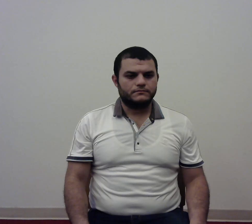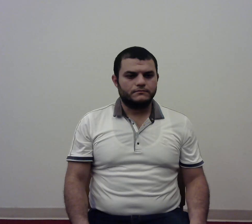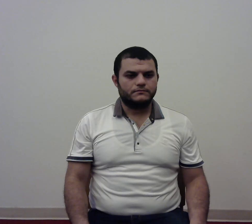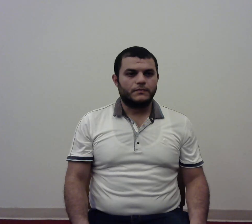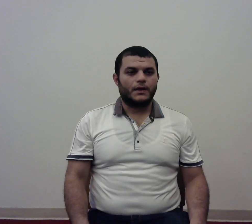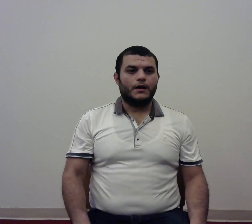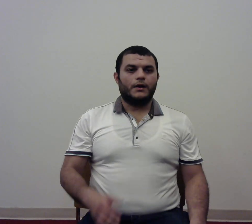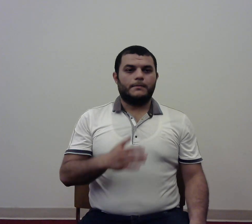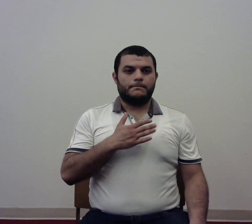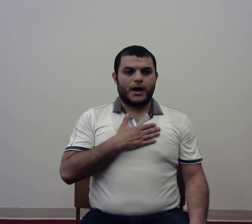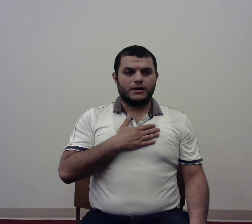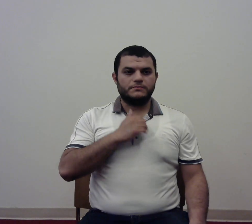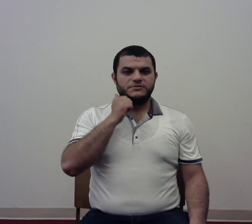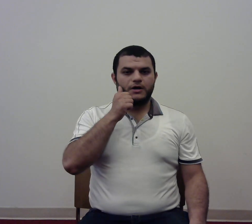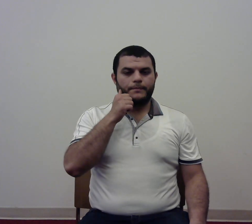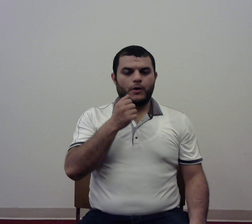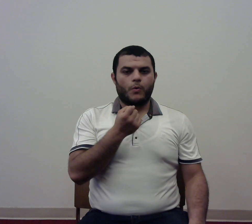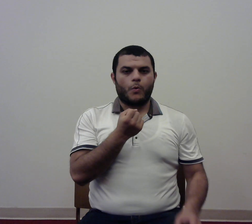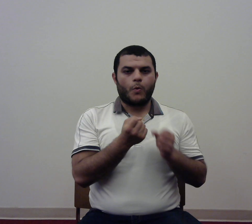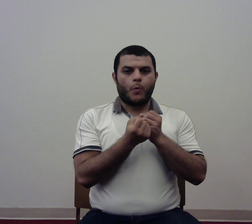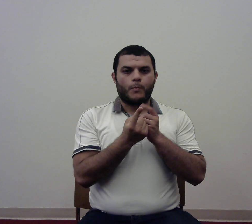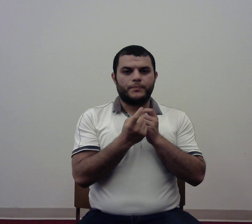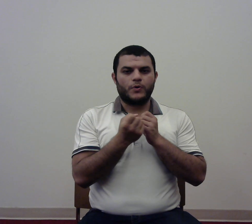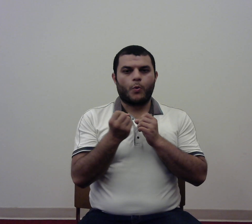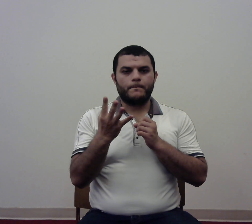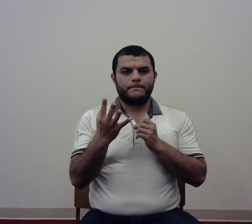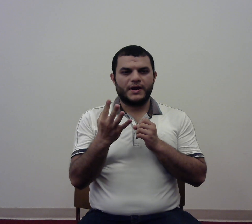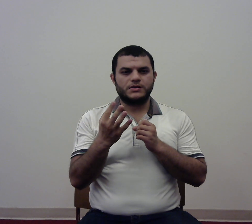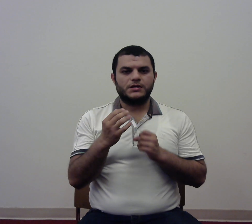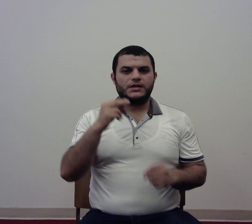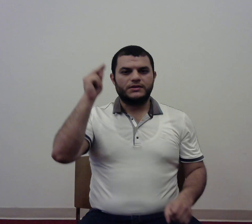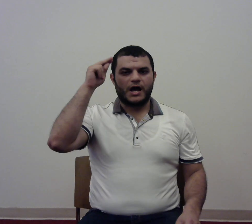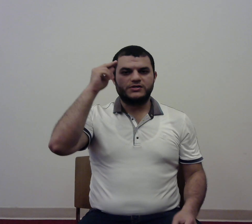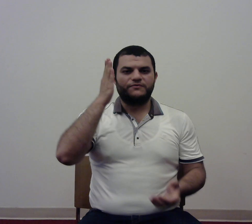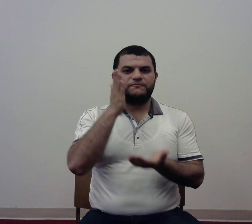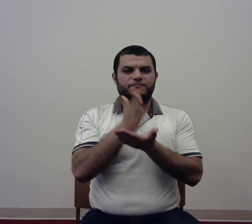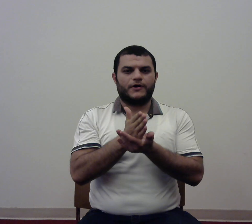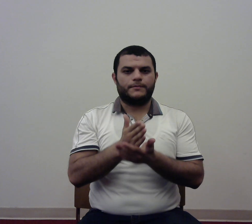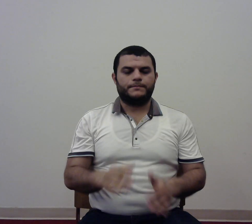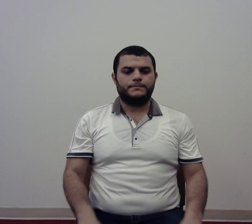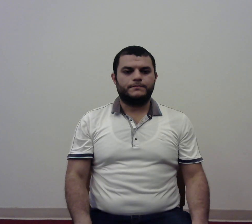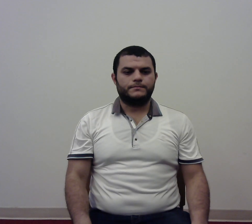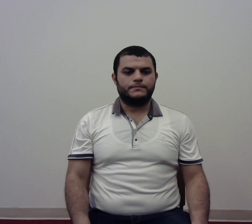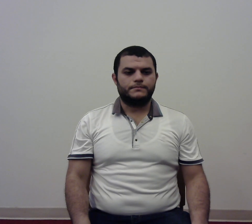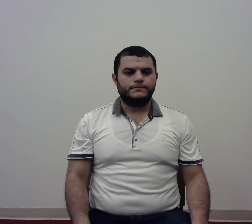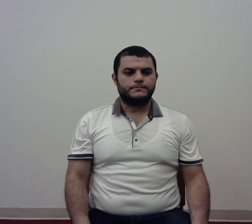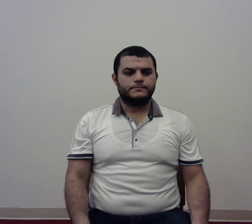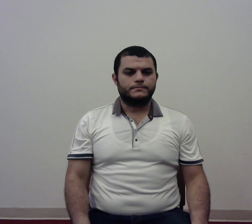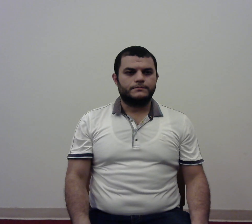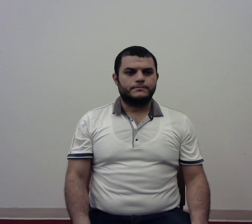Mənim sabah 11:15-də dərsim var